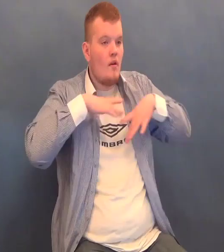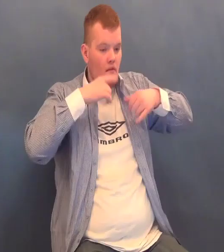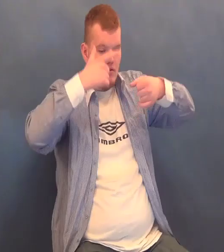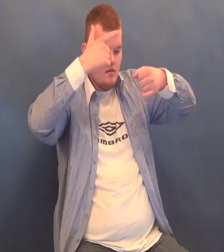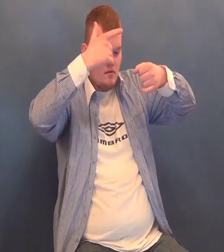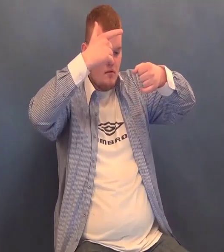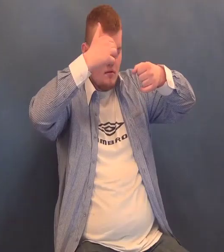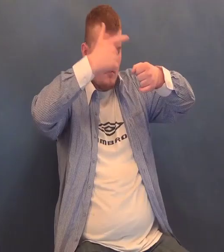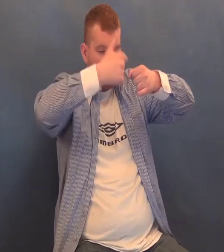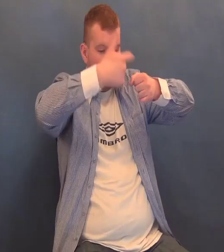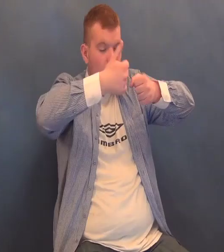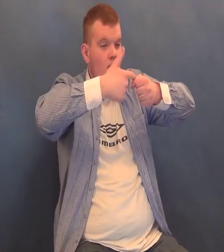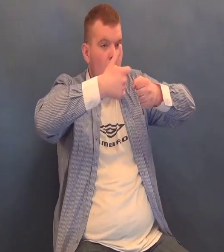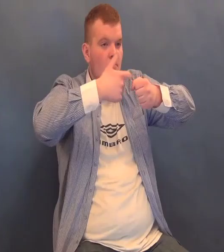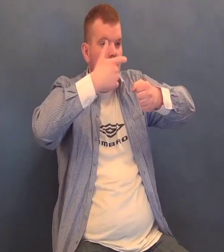Masz wolne dwudziestego pierwszego?